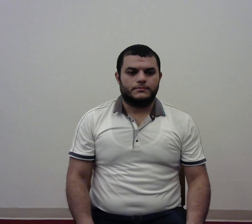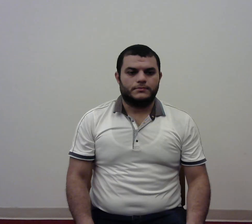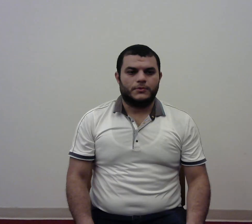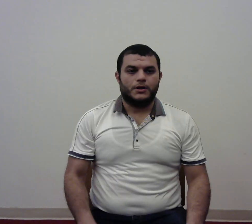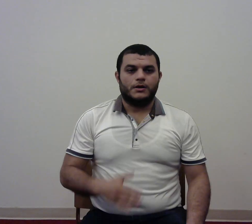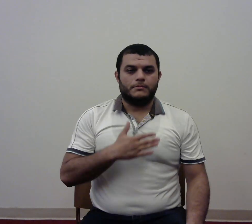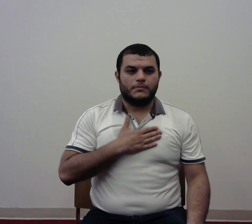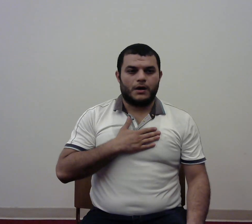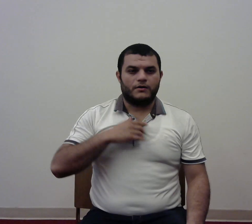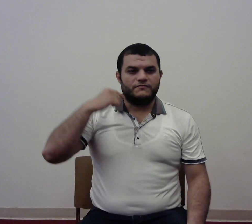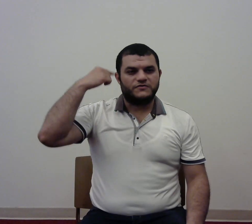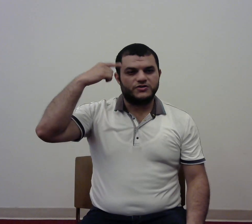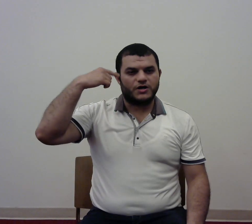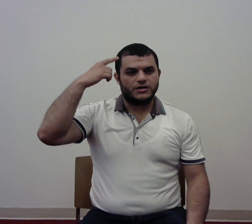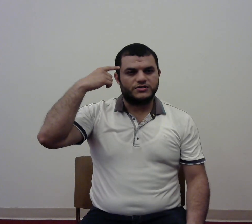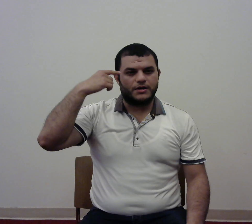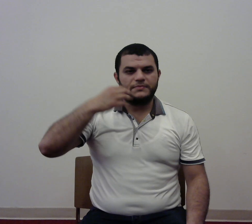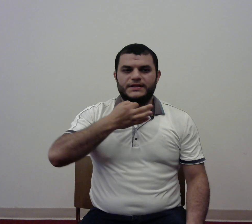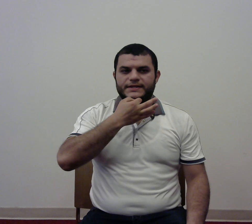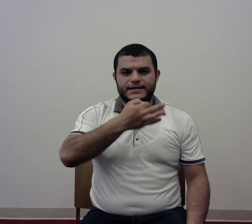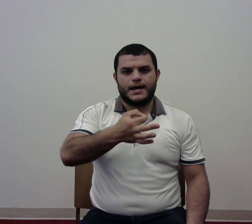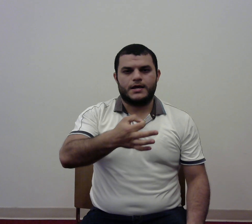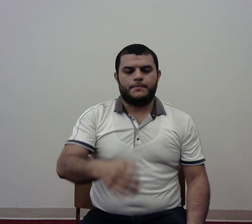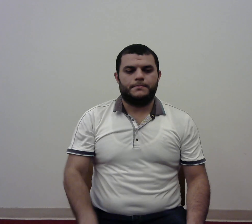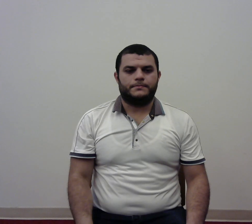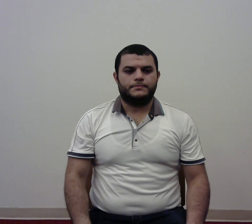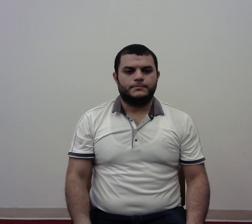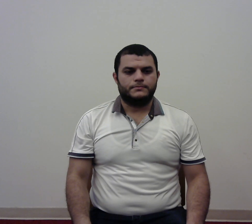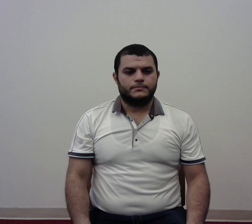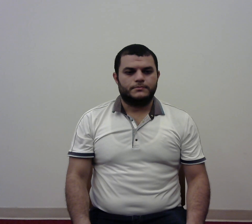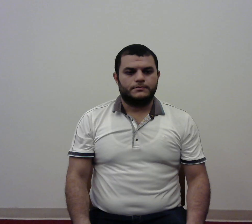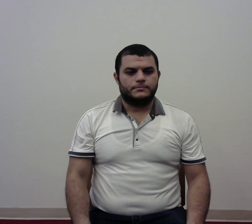Mən fikirləşim, deyərəm